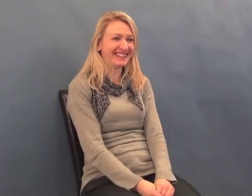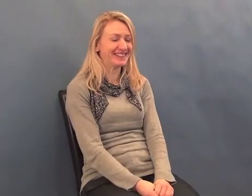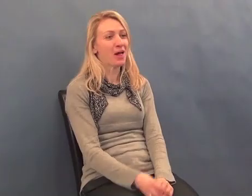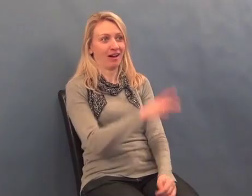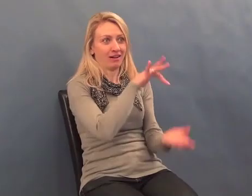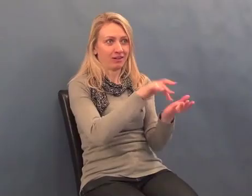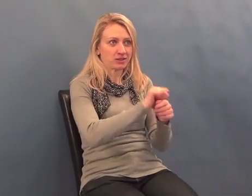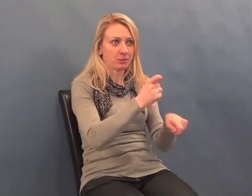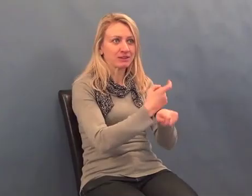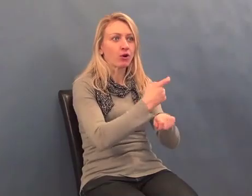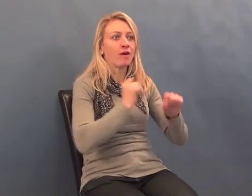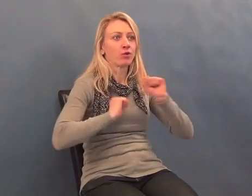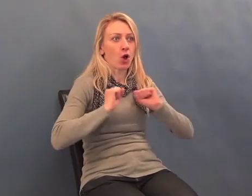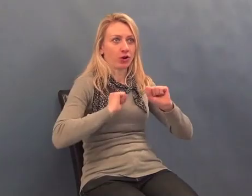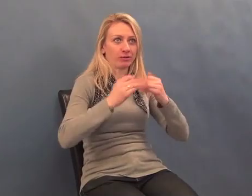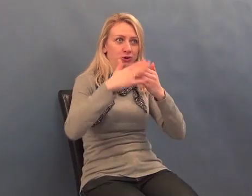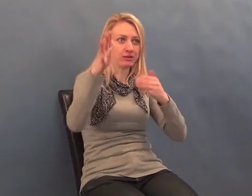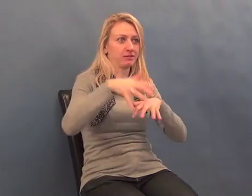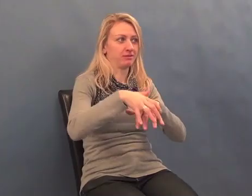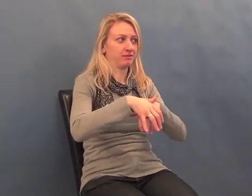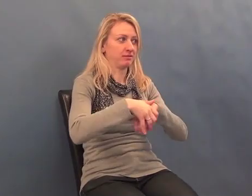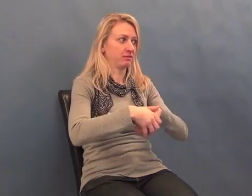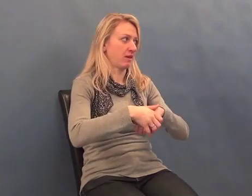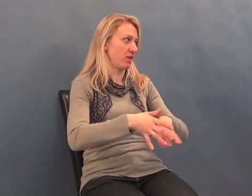Jest takie państwo blisko Włoch - tam nie wolno trzymać się za ręce.